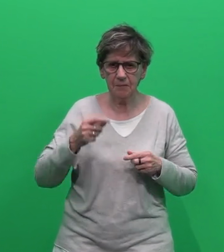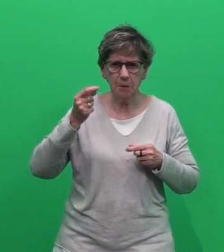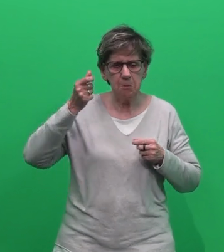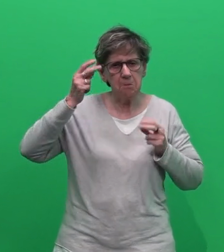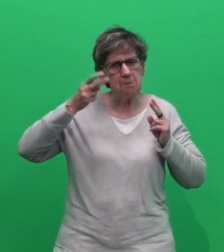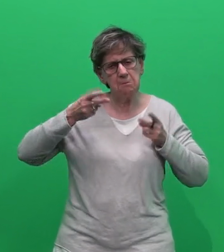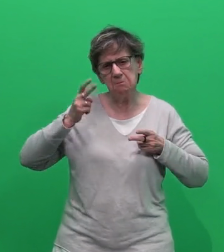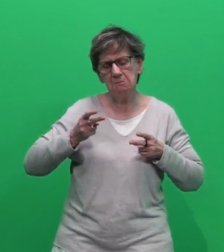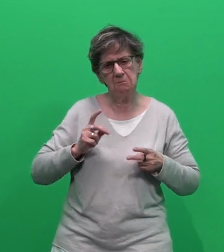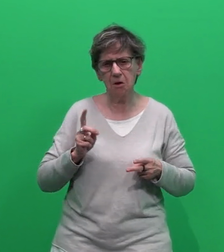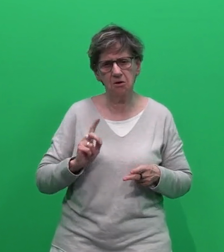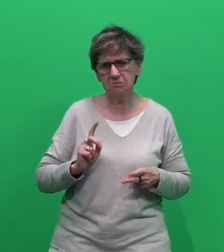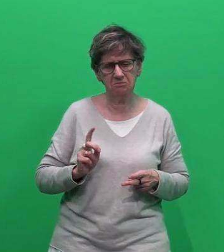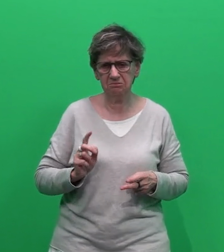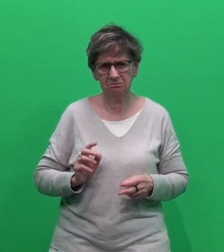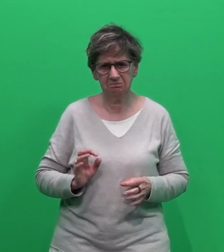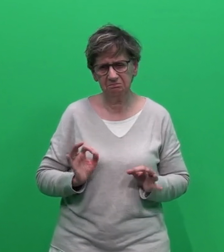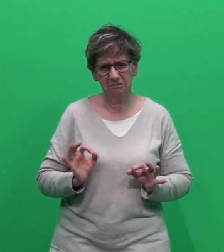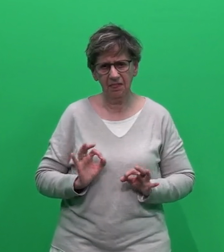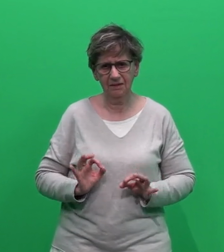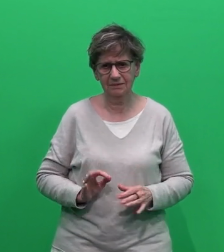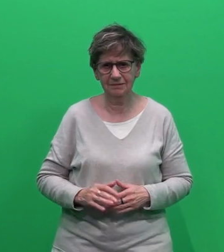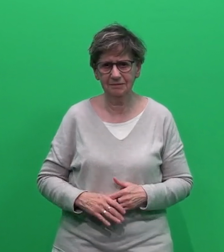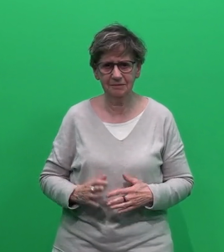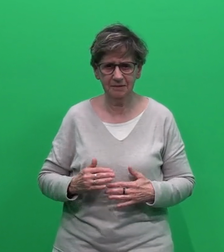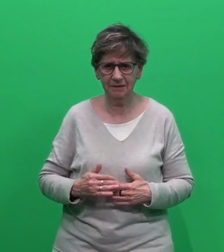No em cauen els cabells, ni una mica, res.